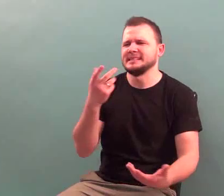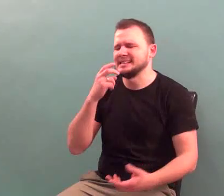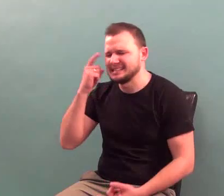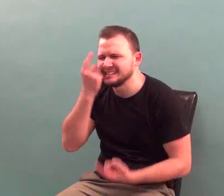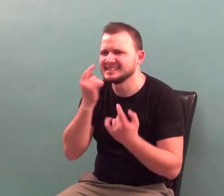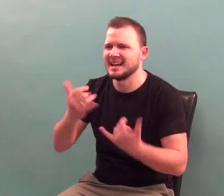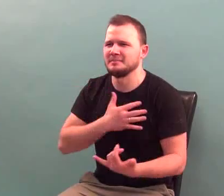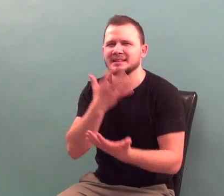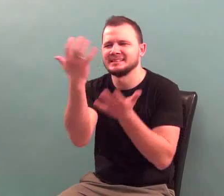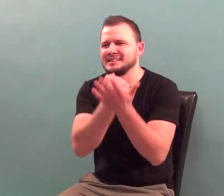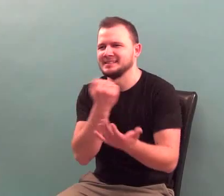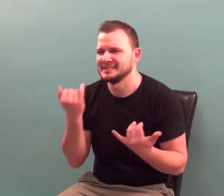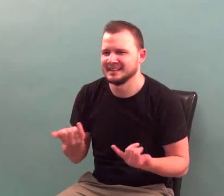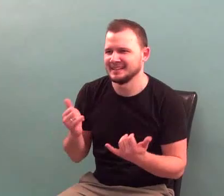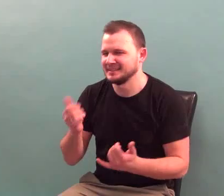Myśli jak wziąć ptaszka.